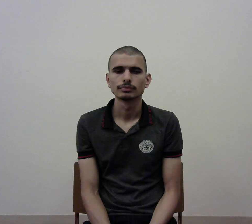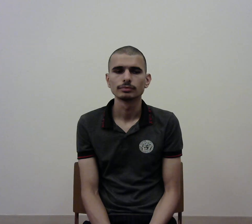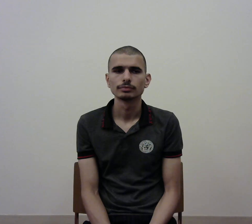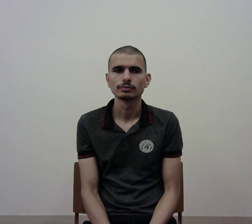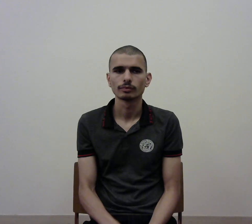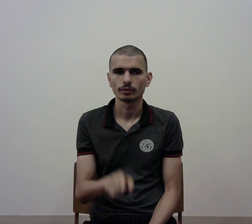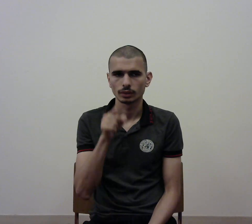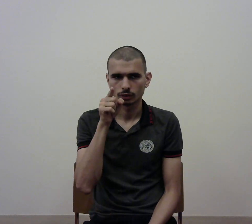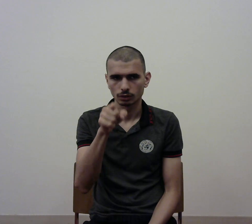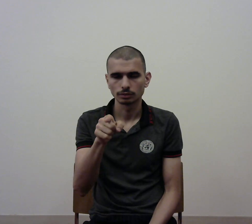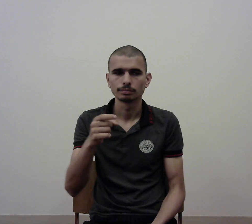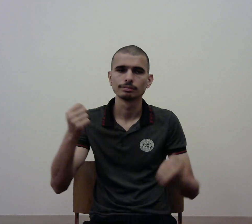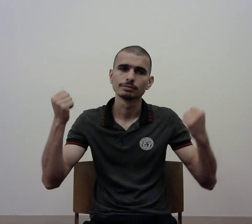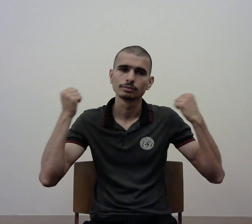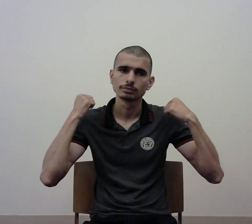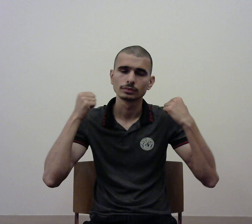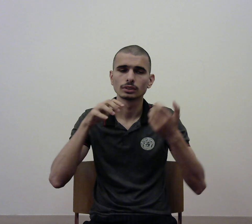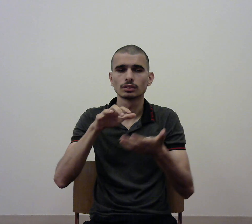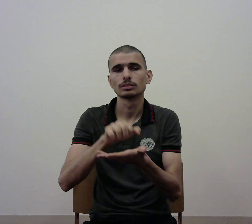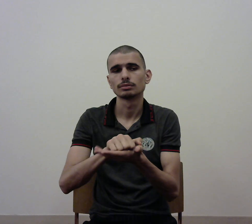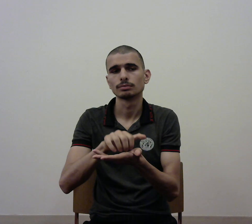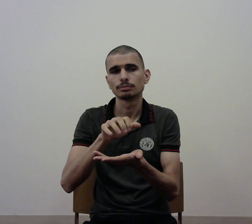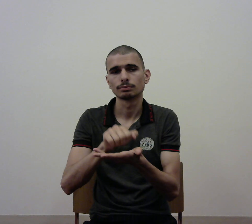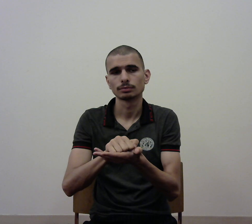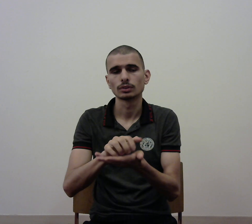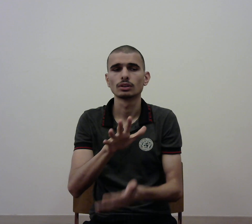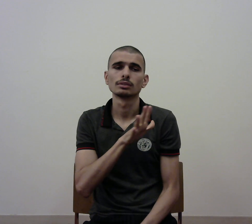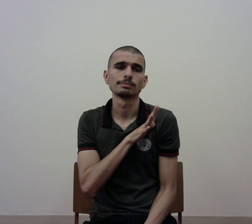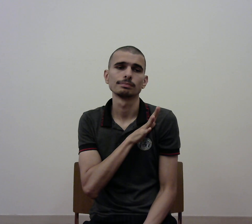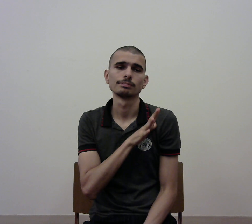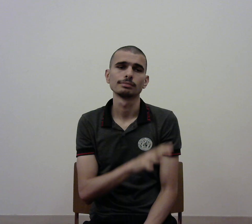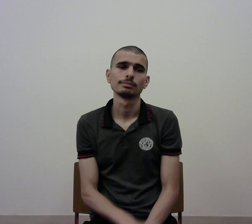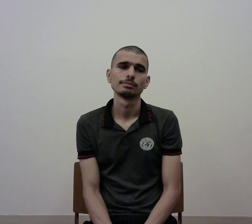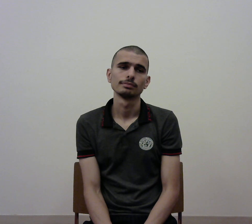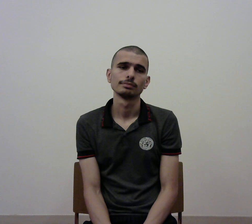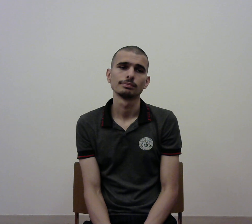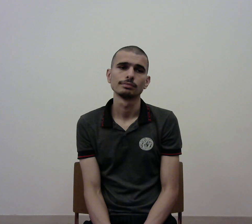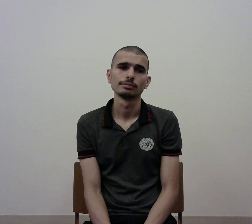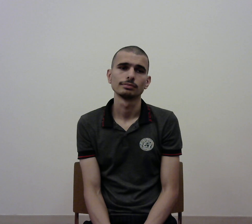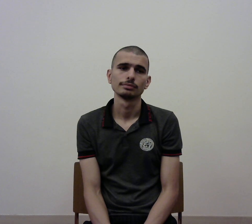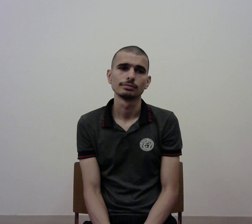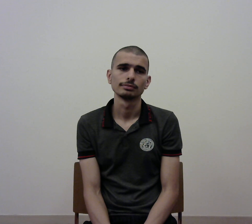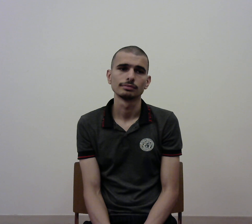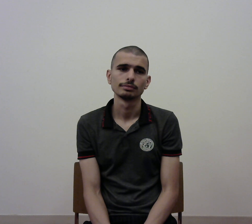Siz idmanla məşğul olursunuzmu?